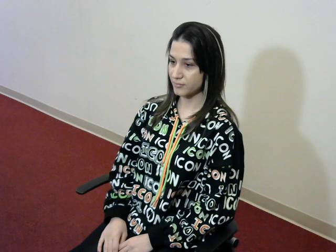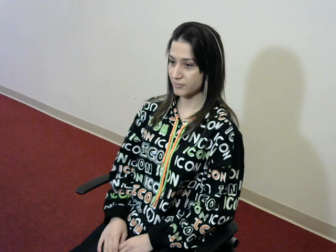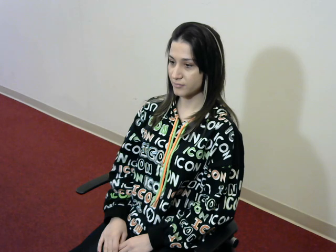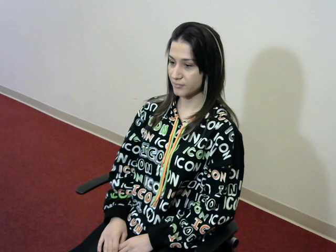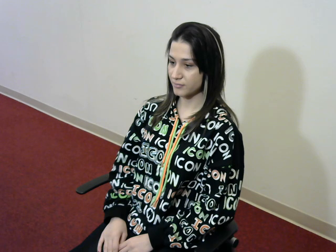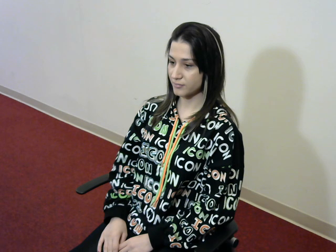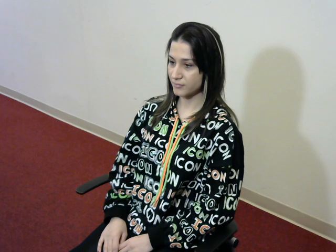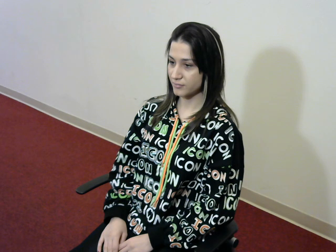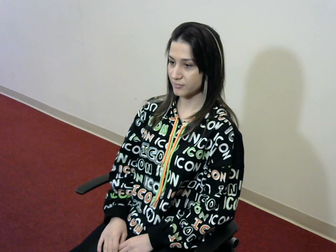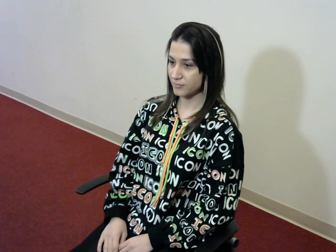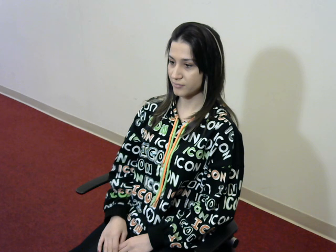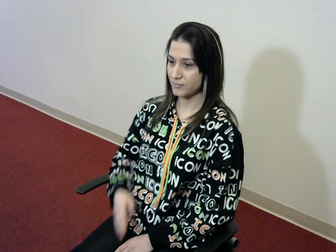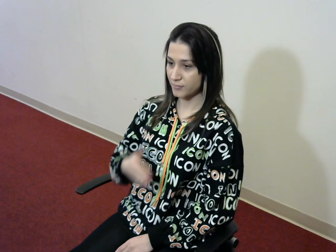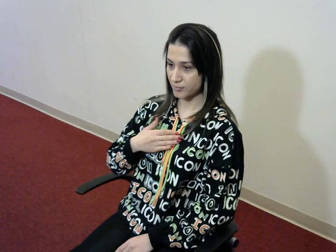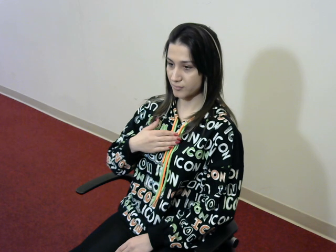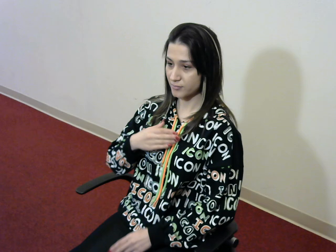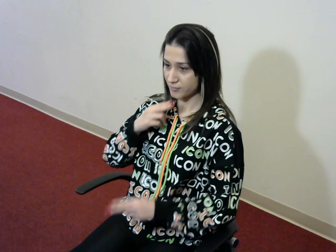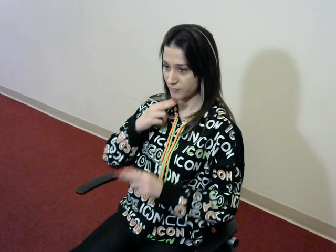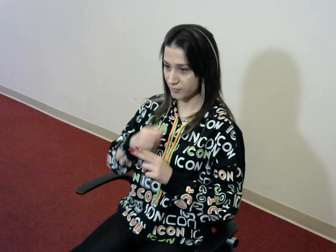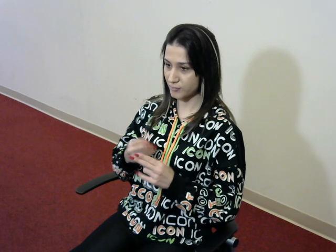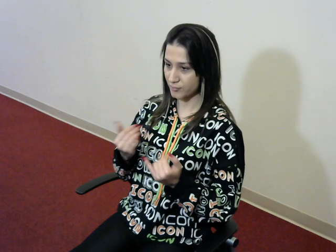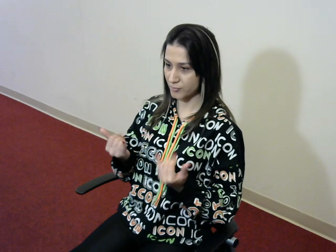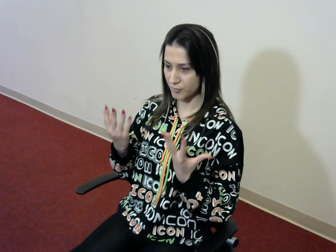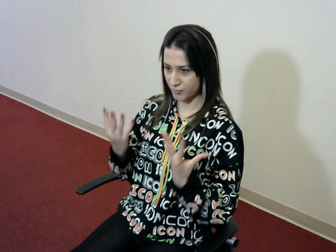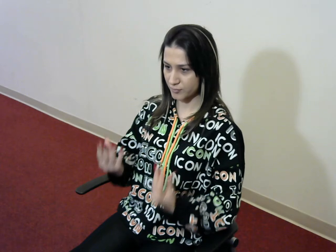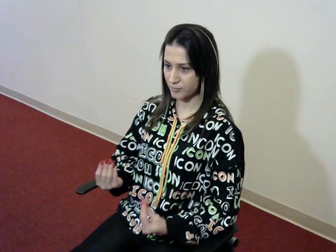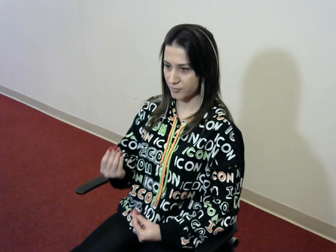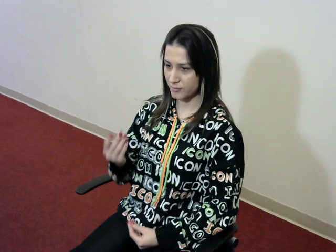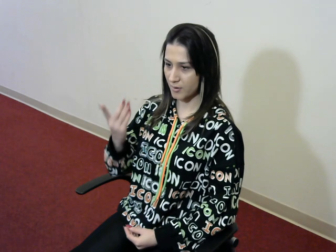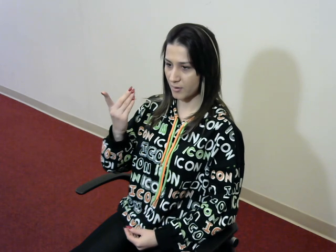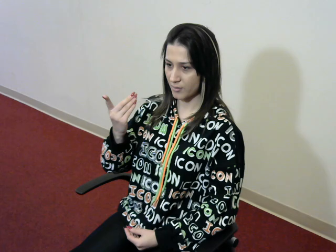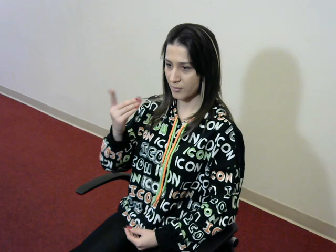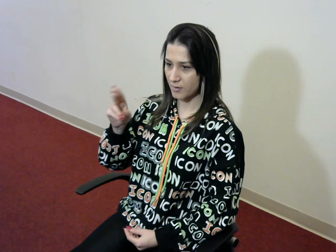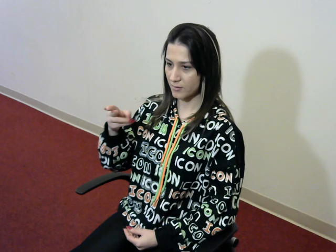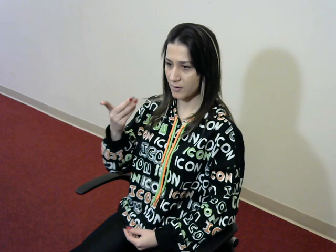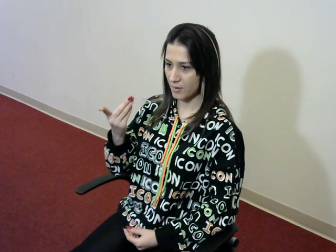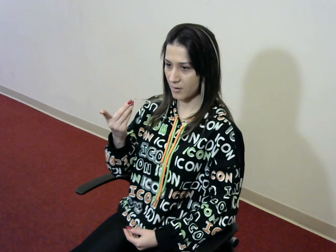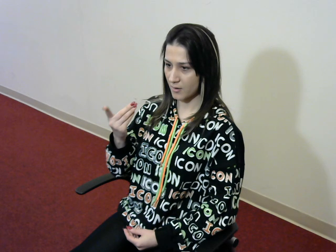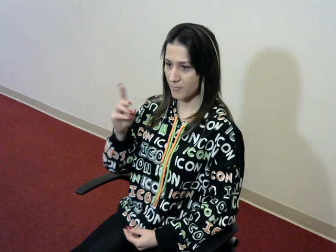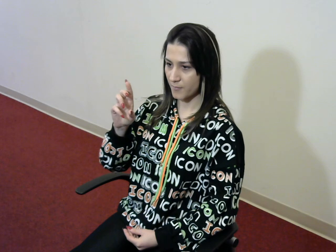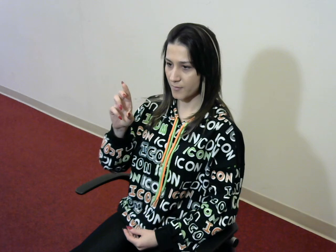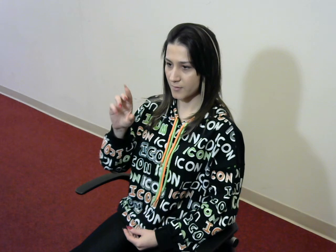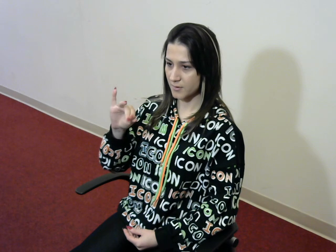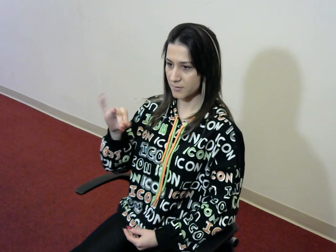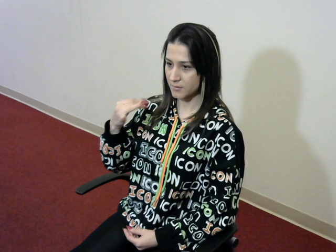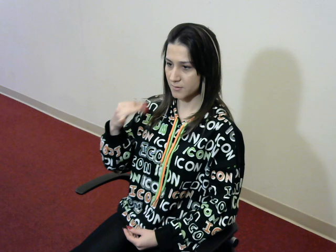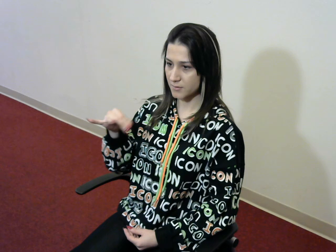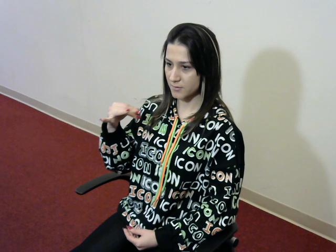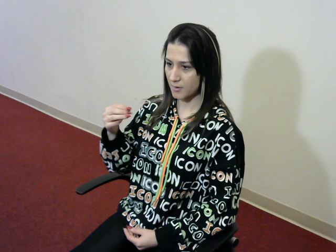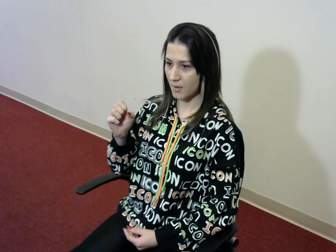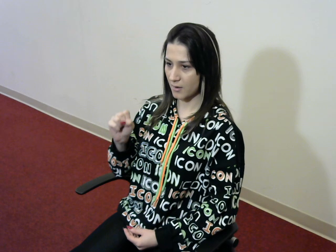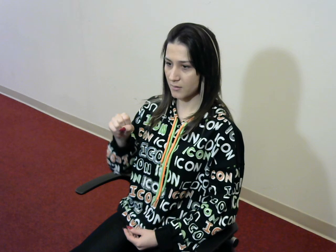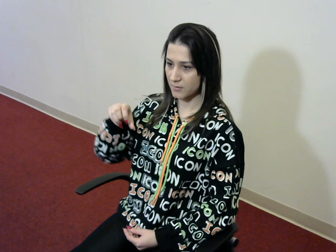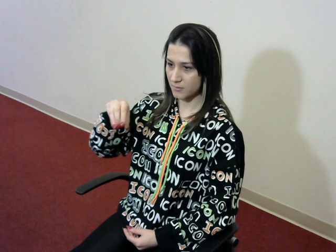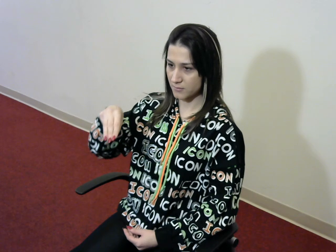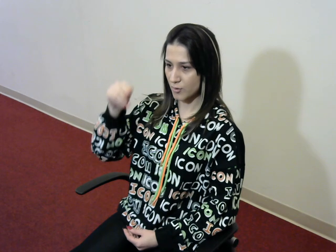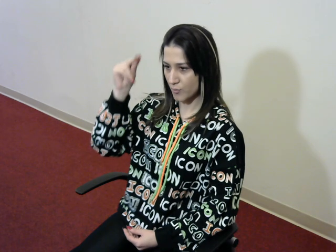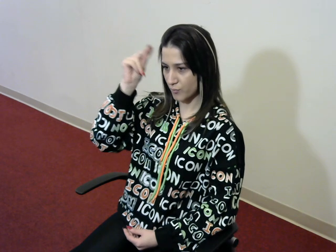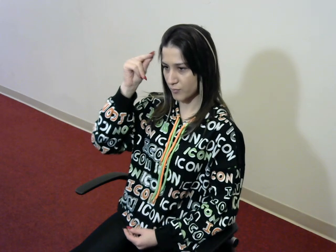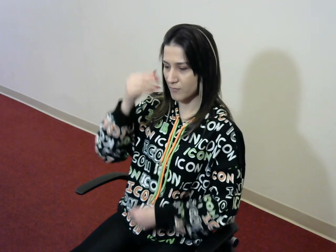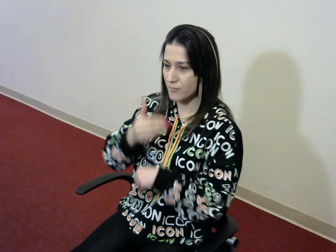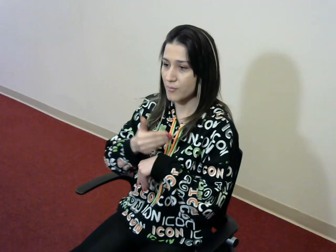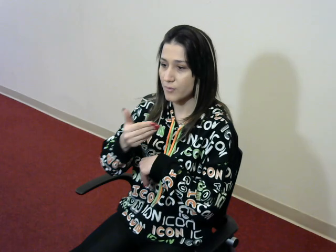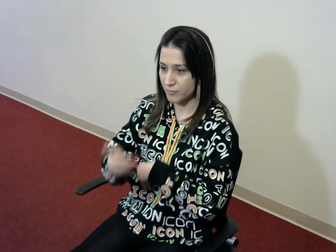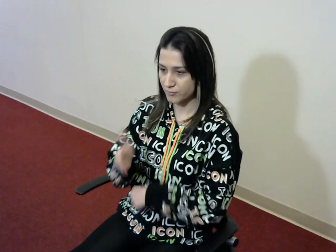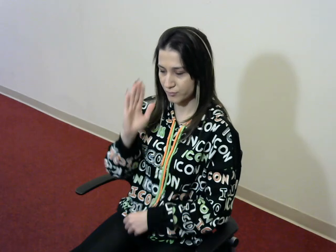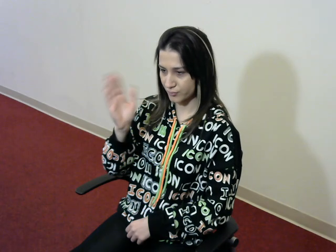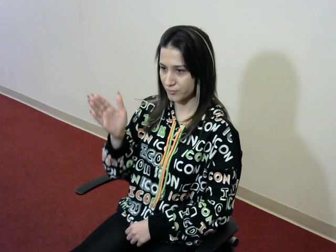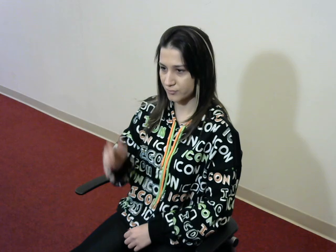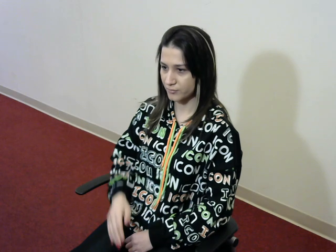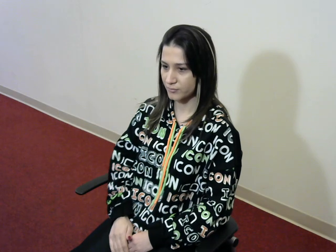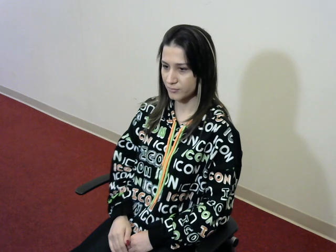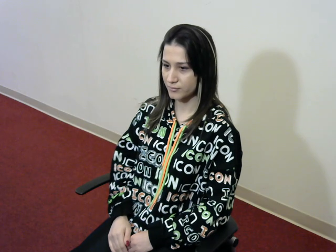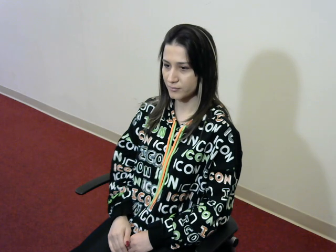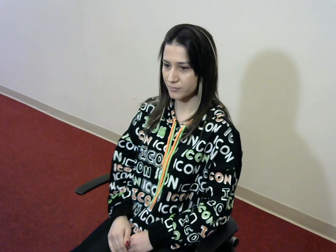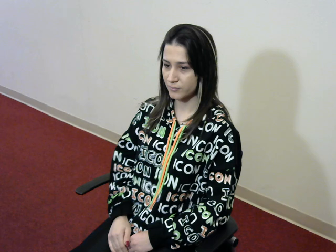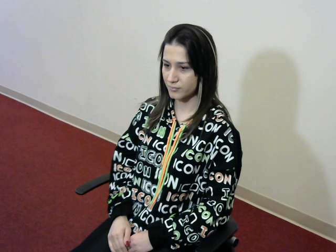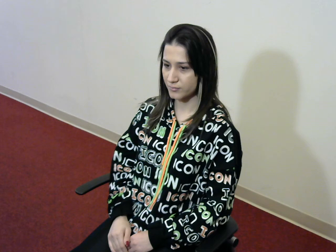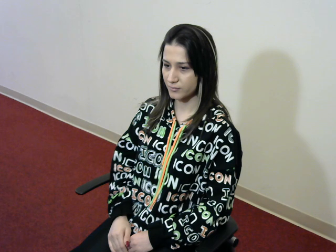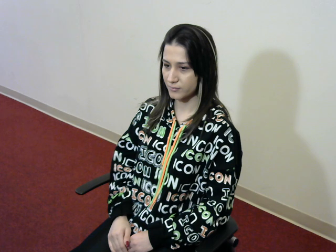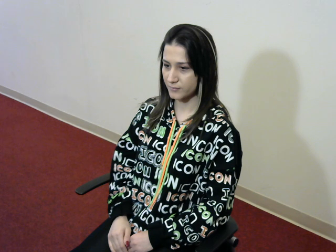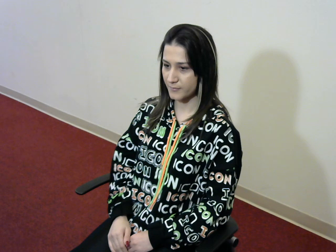Mənim bacım bu gün ədəbiyyat dərsinə gecikəcək